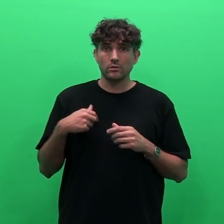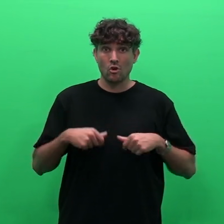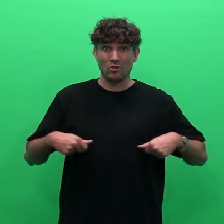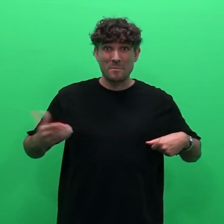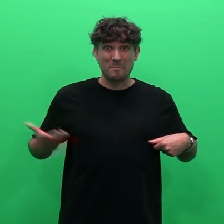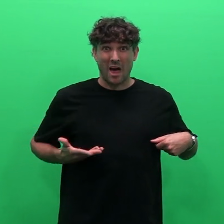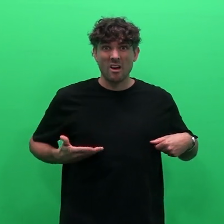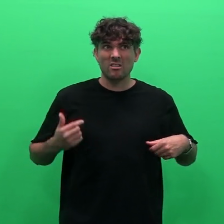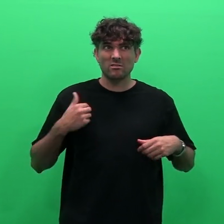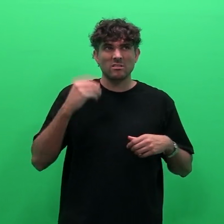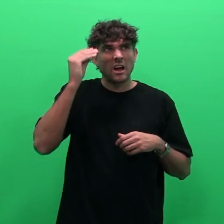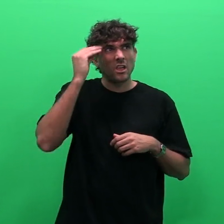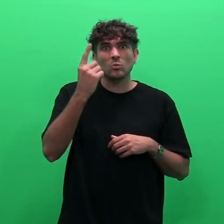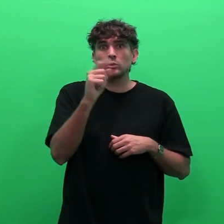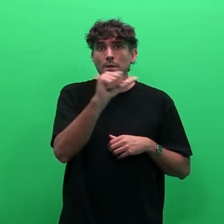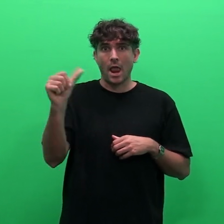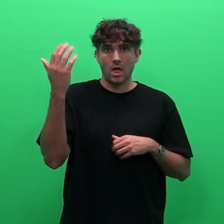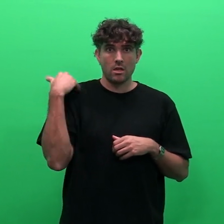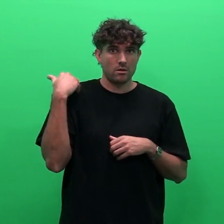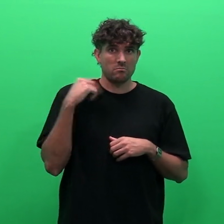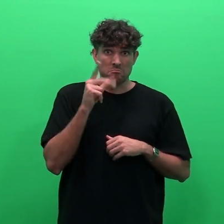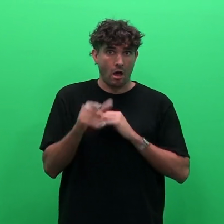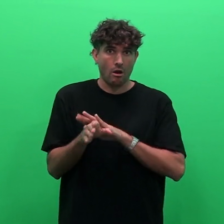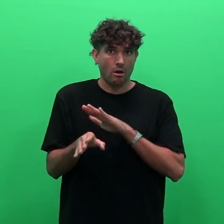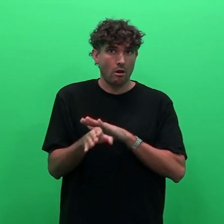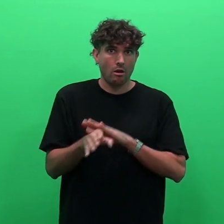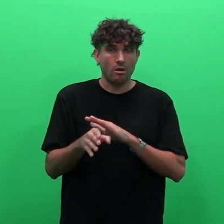Vaig rebre un cop a la costella, fa una setmana, crec, i encara em fa mal.